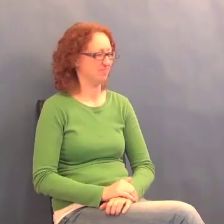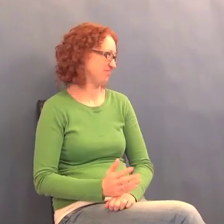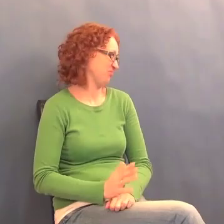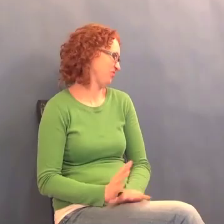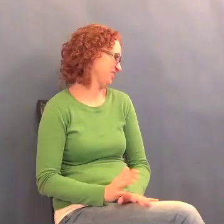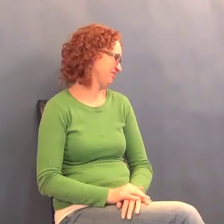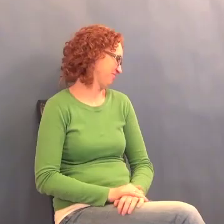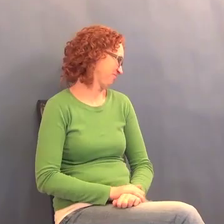Nie wiem.